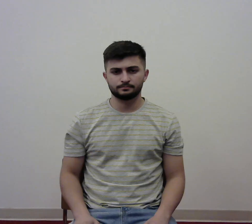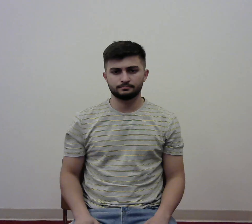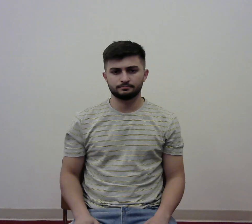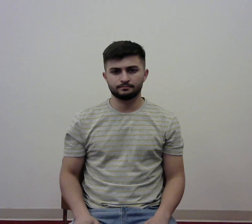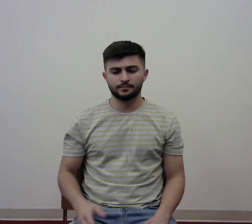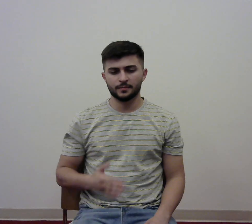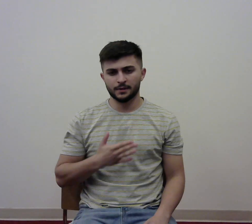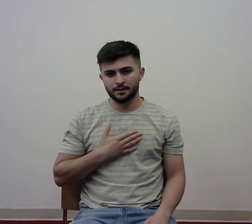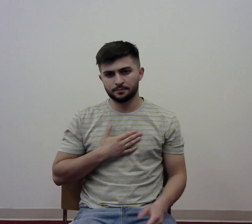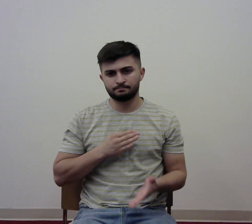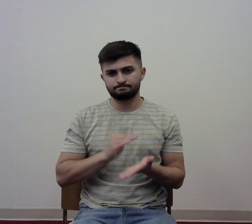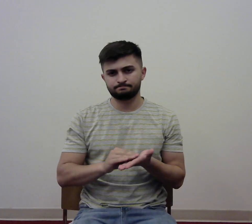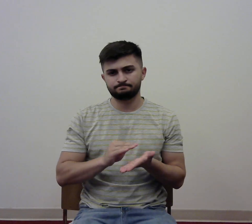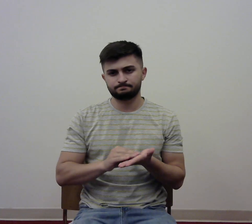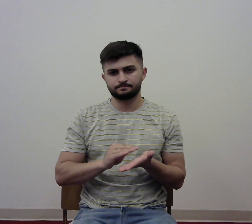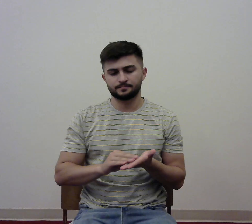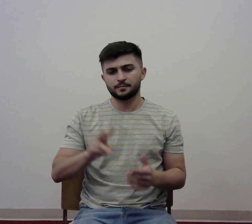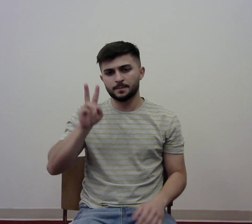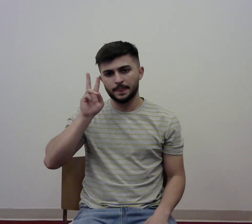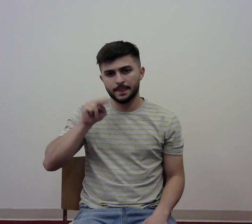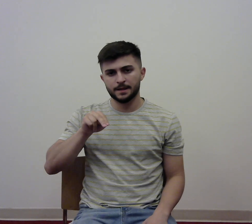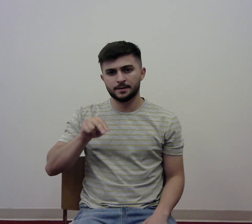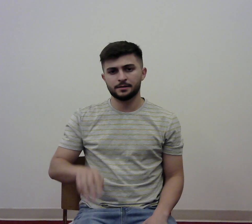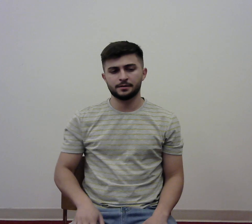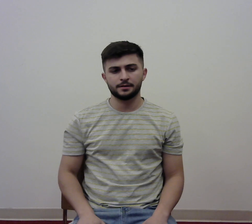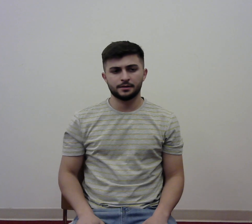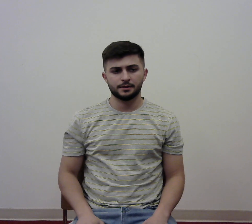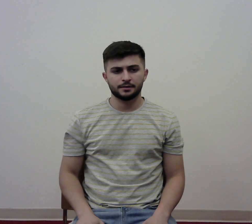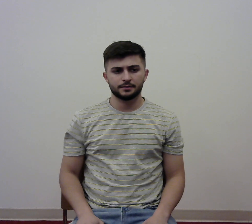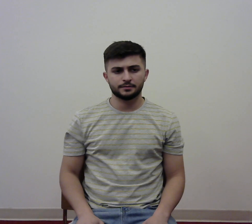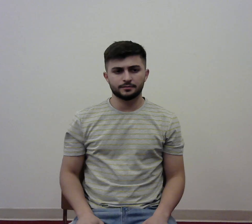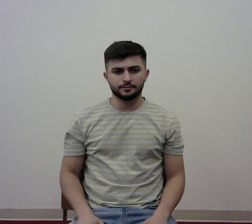Mən yaza bilmirəm